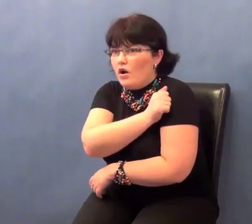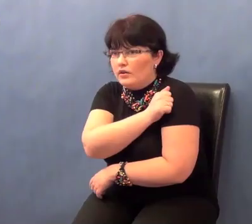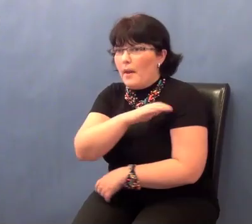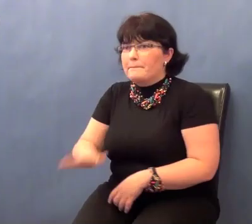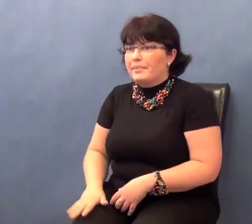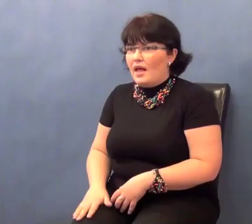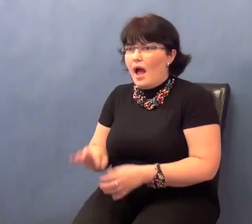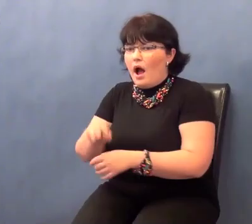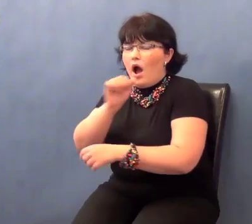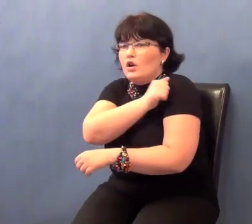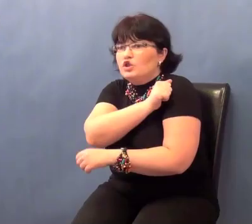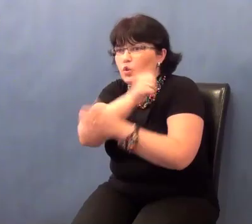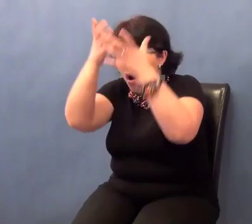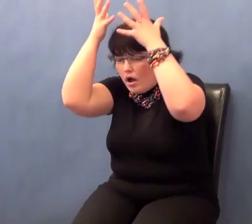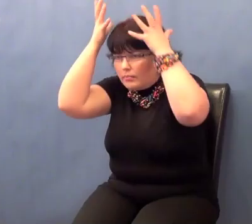W tym czasie pies włożył głowę do szklanego pojemnika.